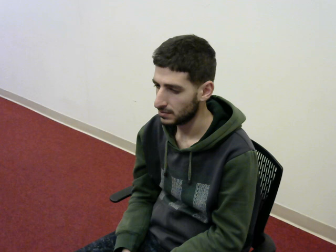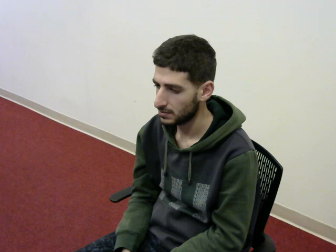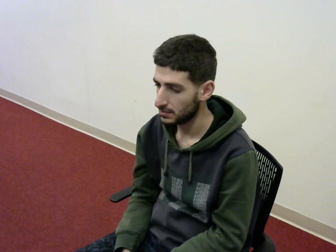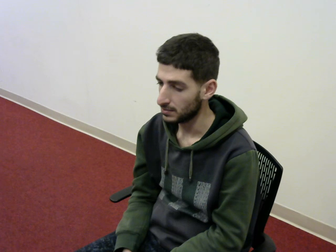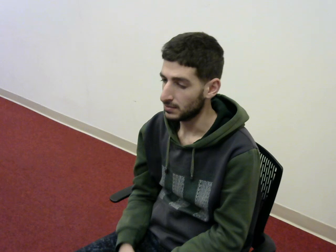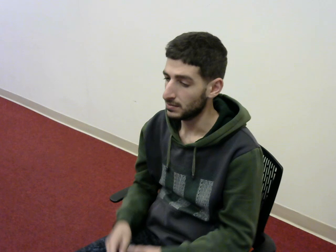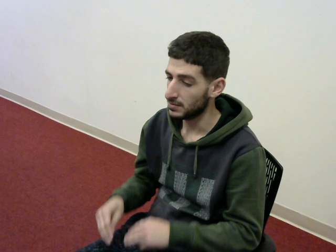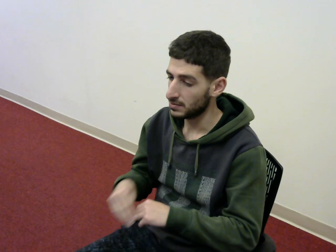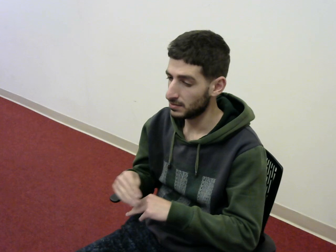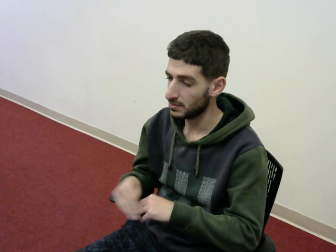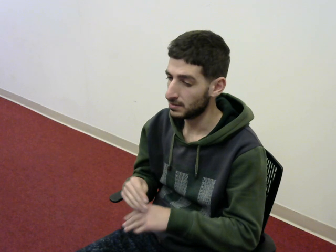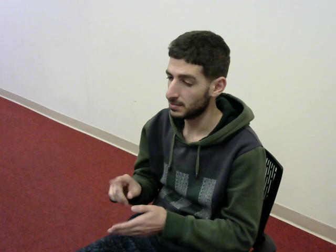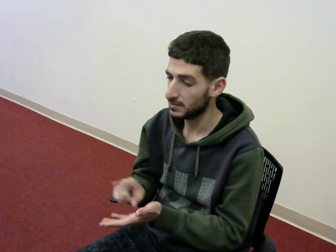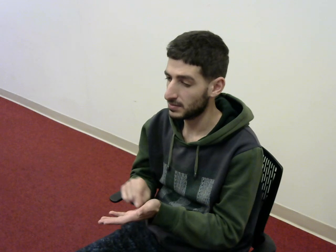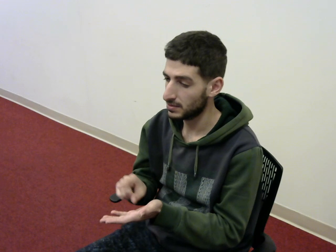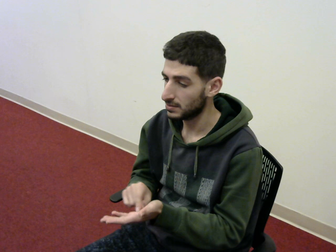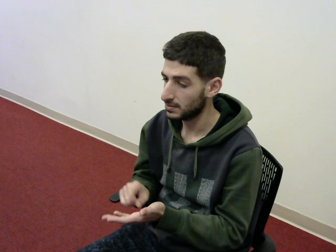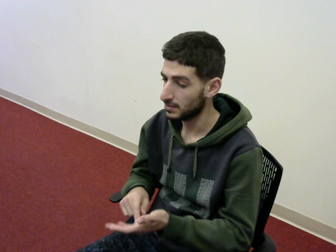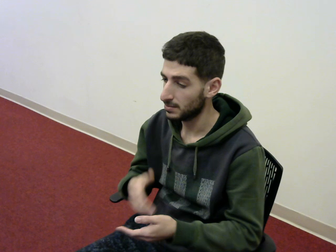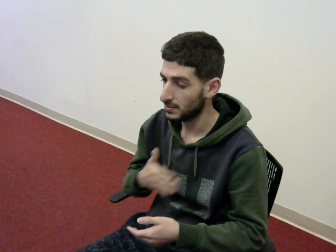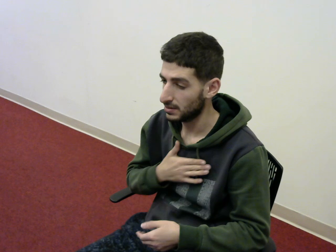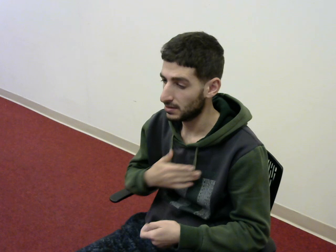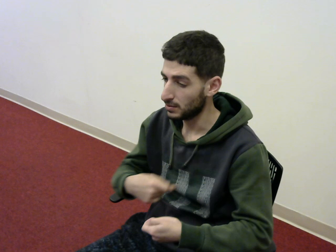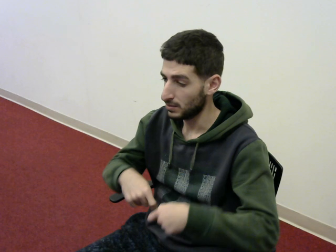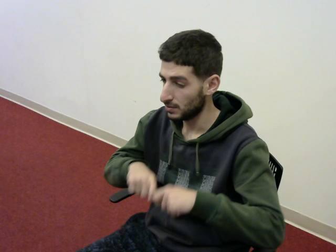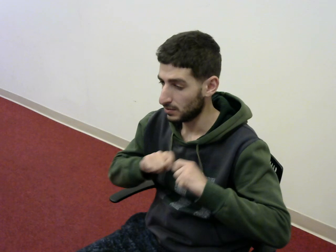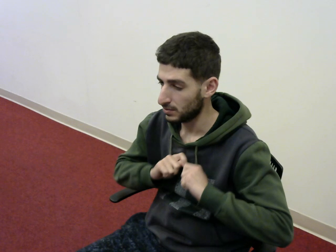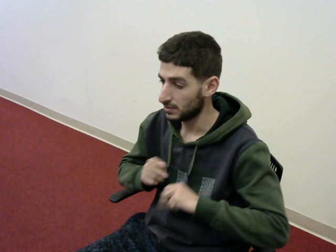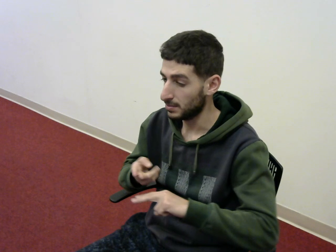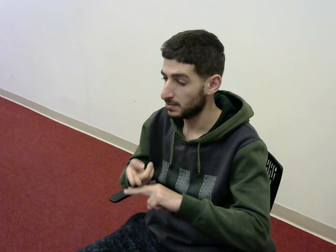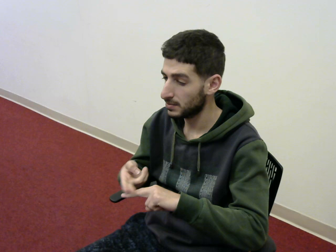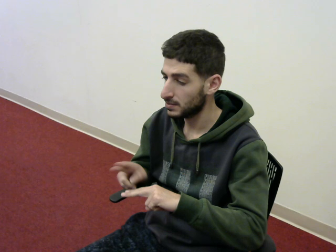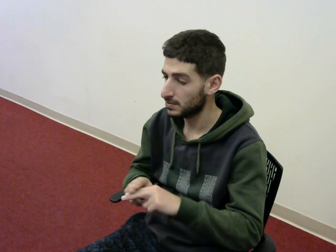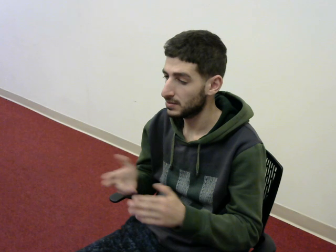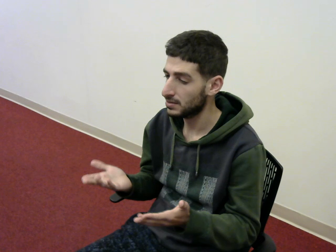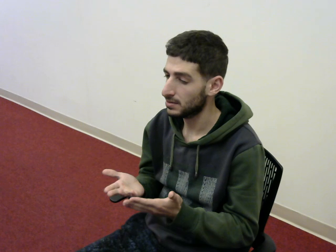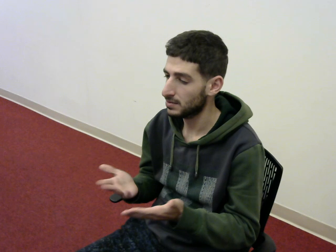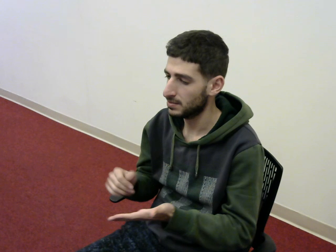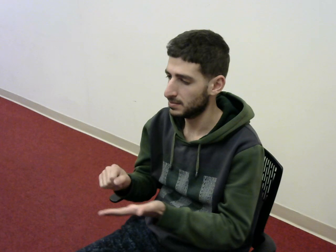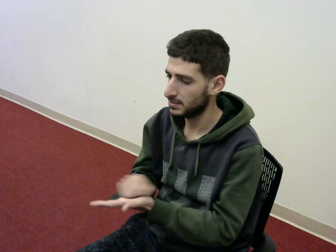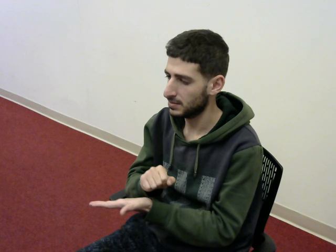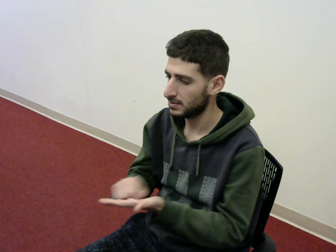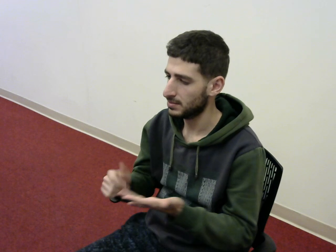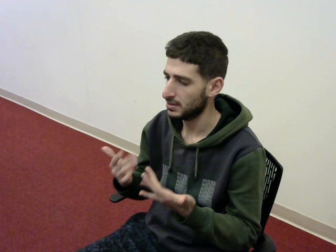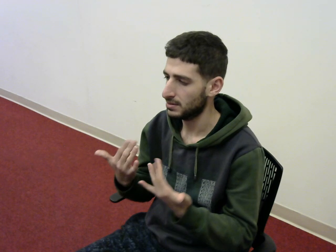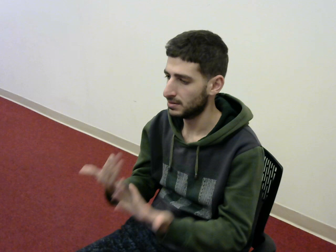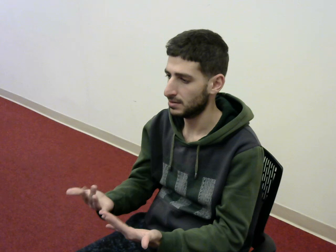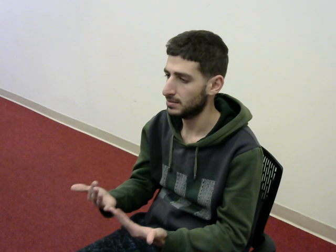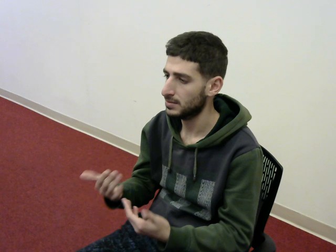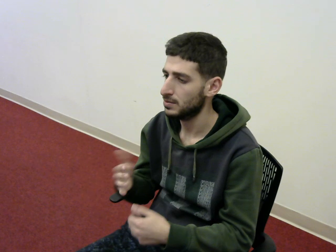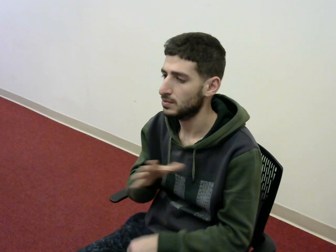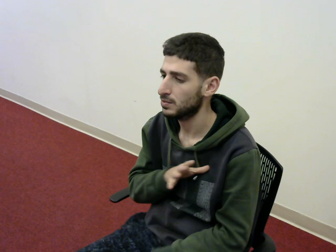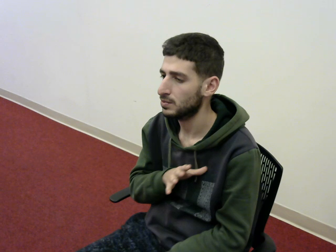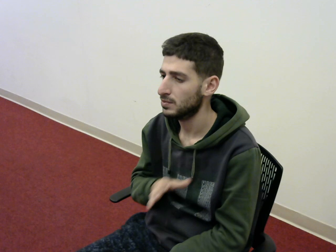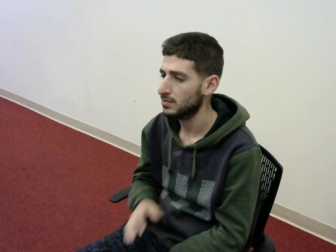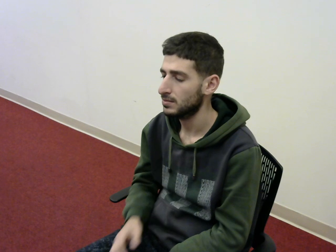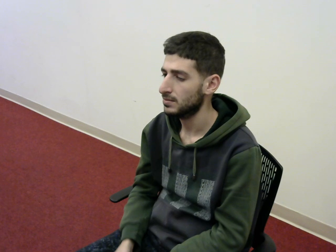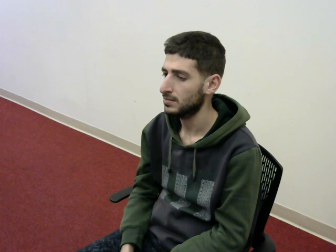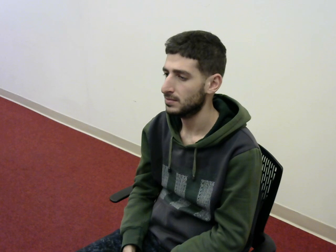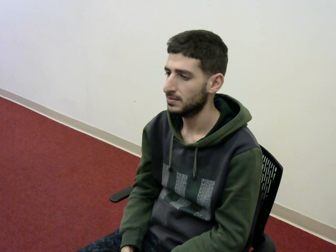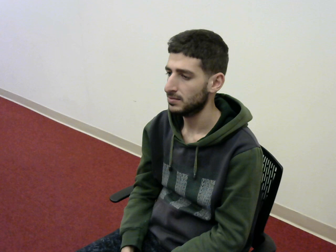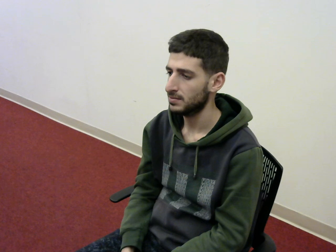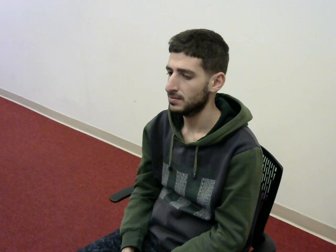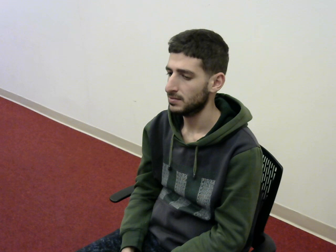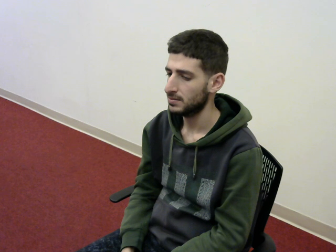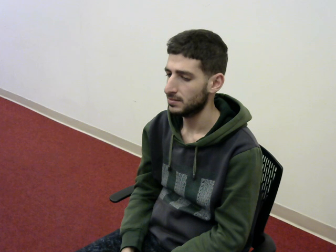Yoldaşımın pensiyasını mənə köçürmək üçün hansı sənədlər tələb olunur?